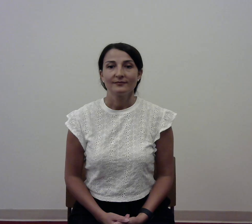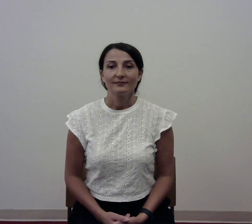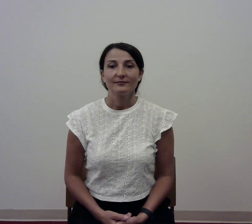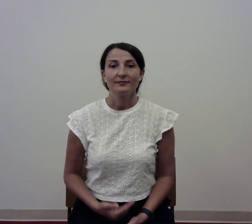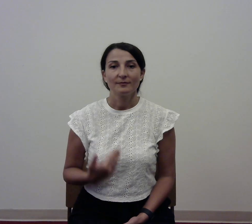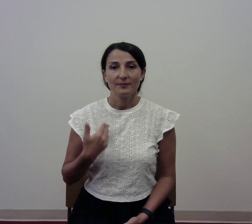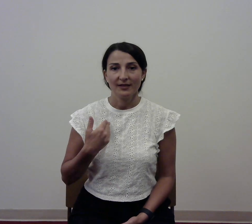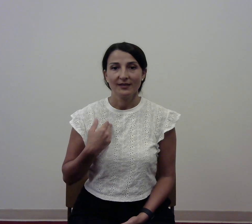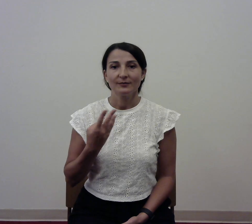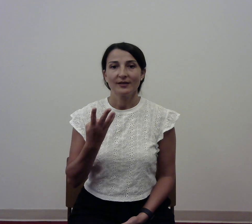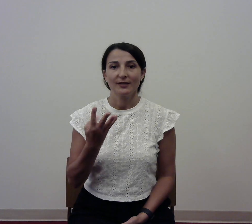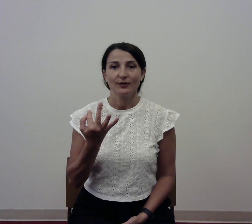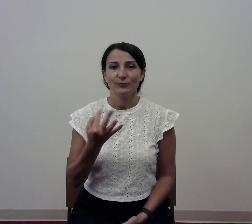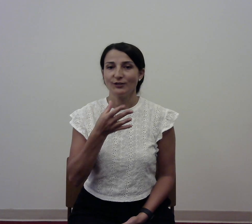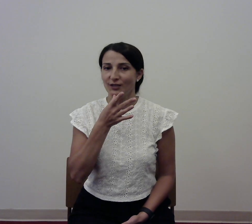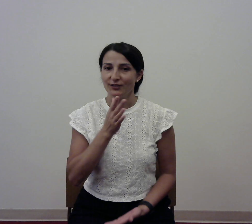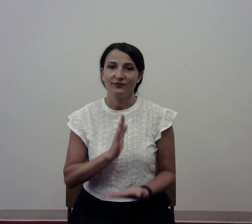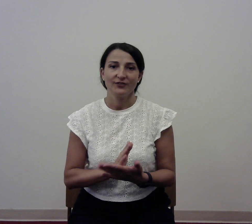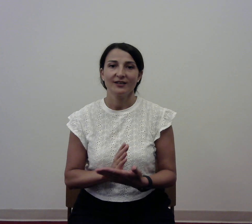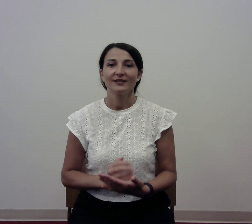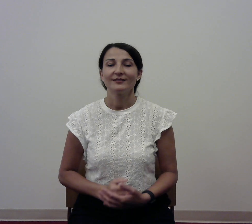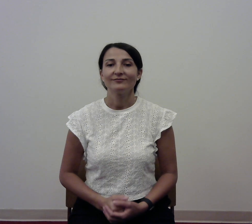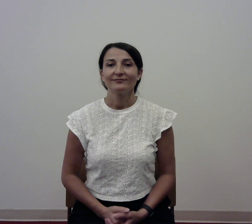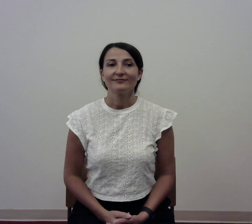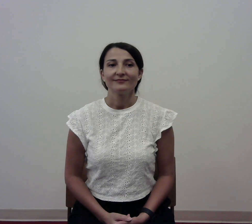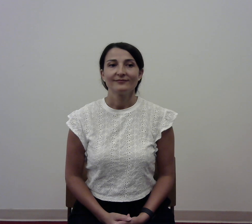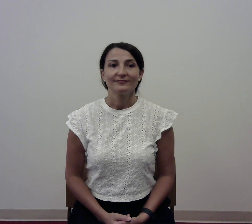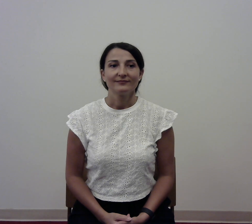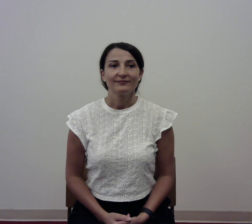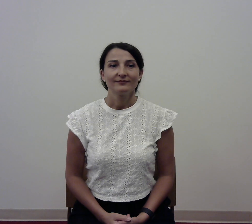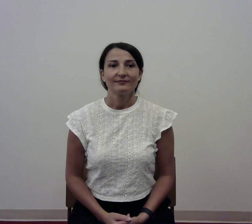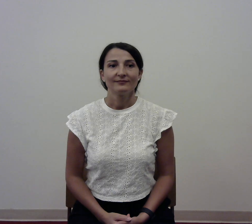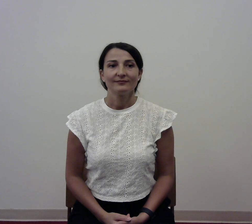Mənim 43 yaşım var